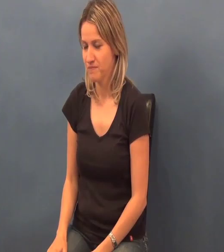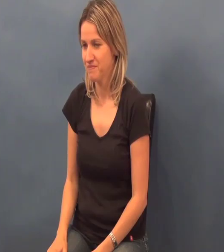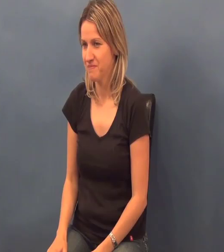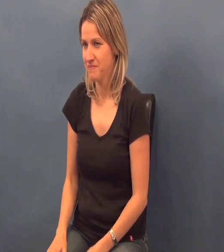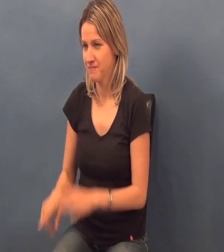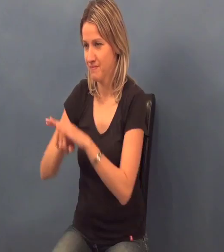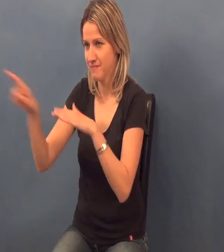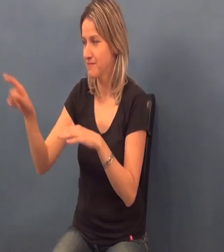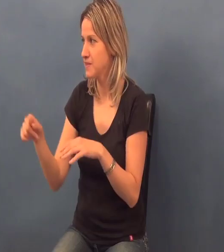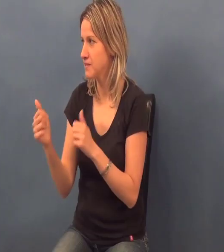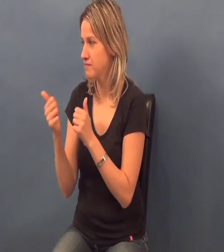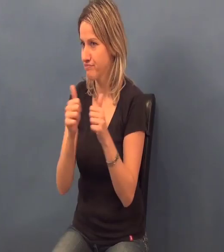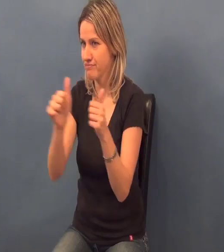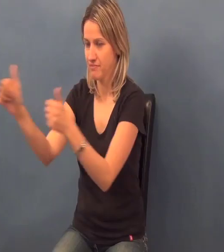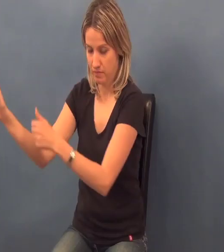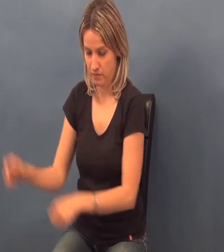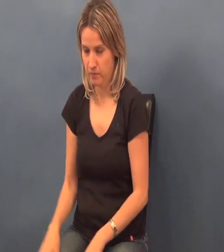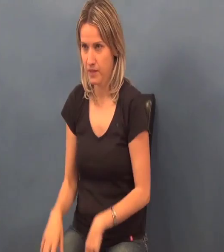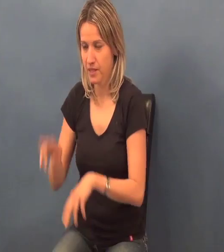Uciekają, policjant ich goni.